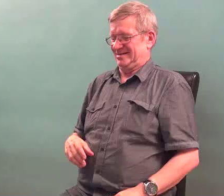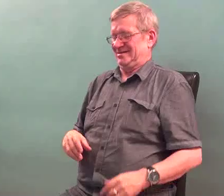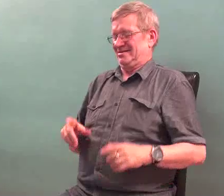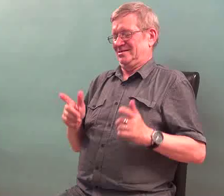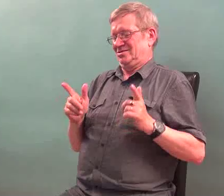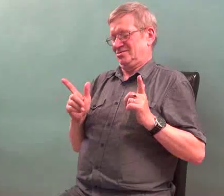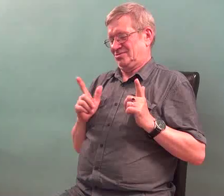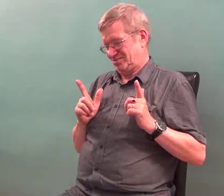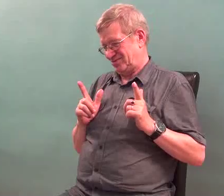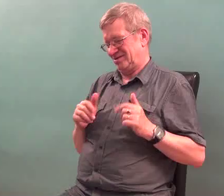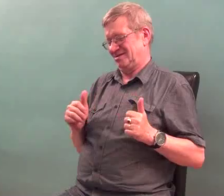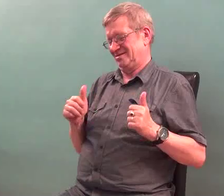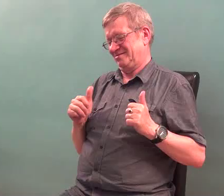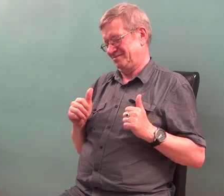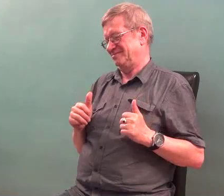Odpoczywa.